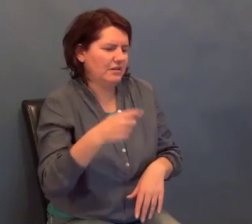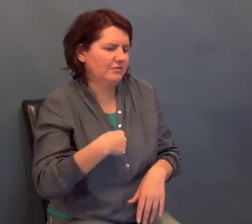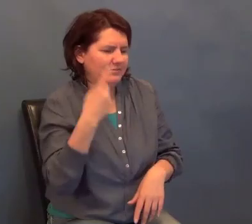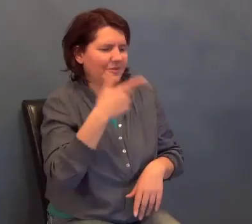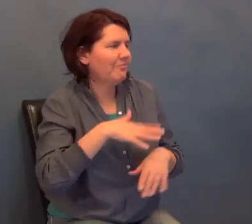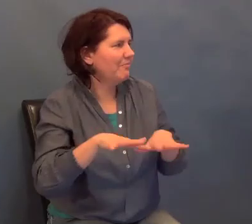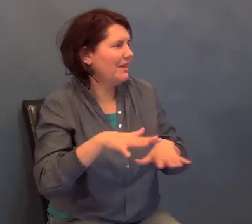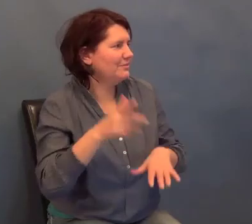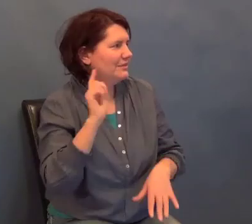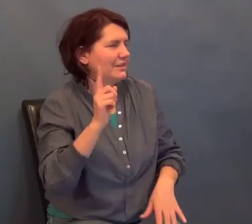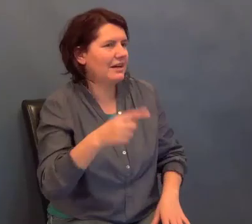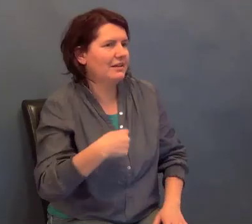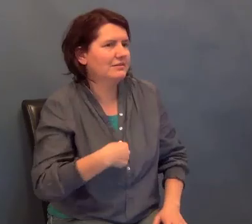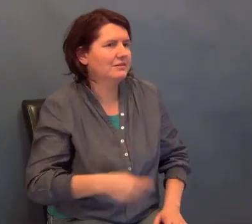Myślę, że to jest zakaz w tym miejscu.